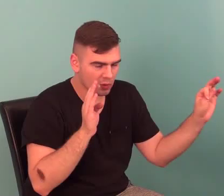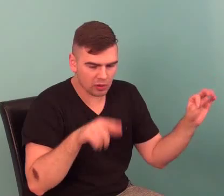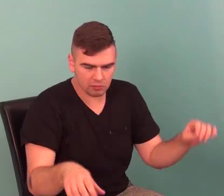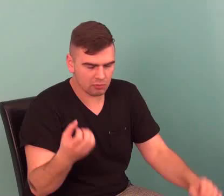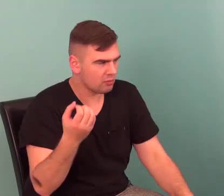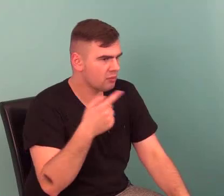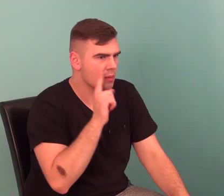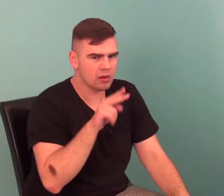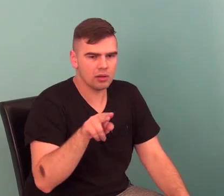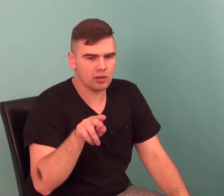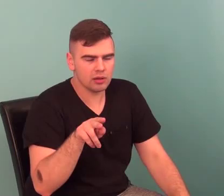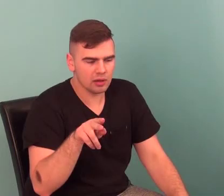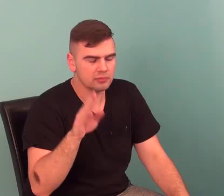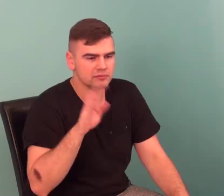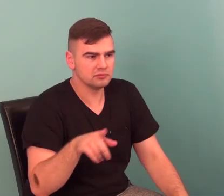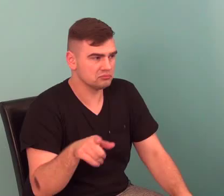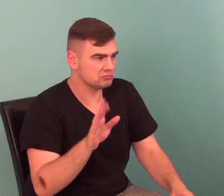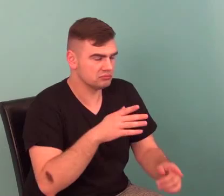Podnosi kapelusz, chłopak patrzy na niego, decyduje się.